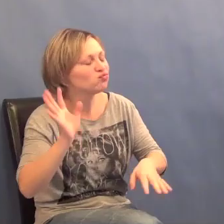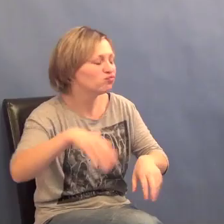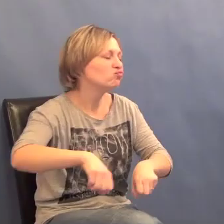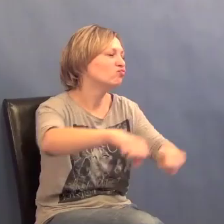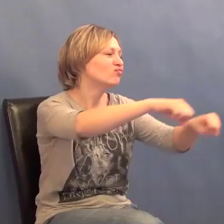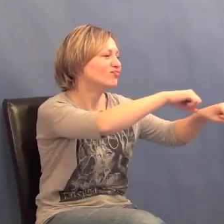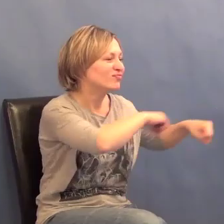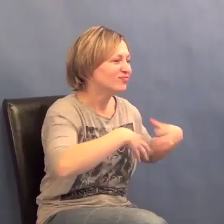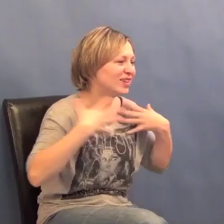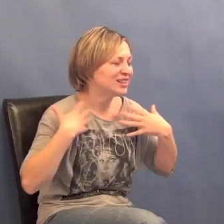Spacer z wózkiem.